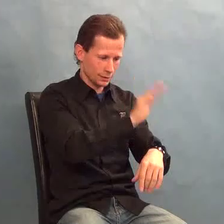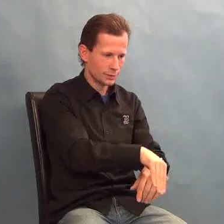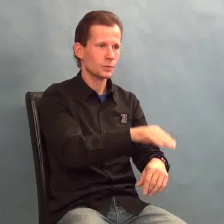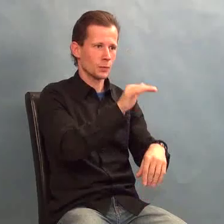Zgoda.